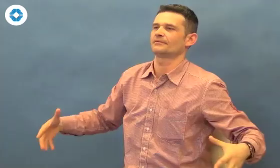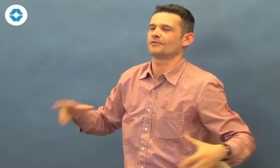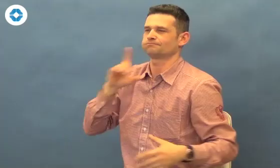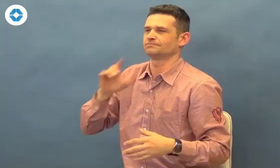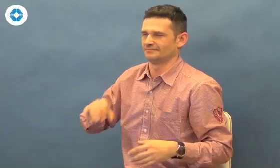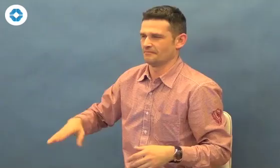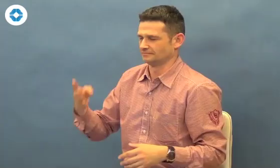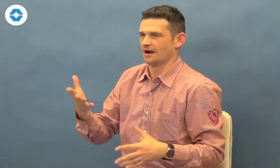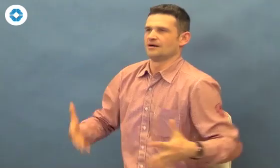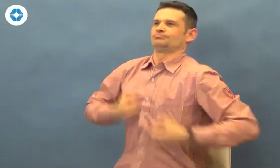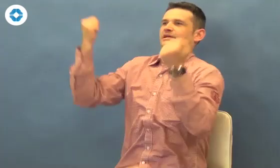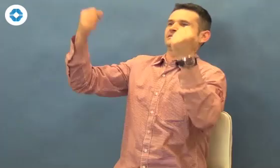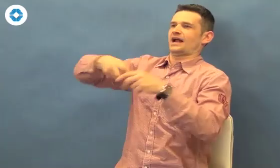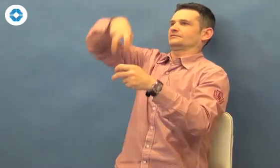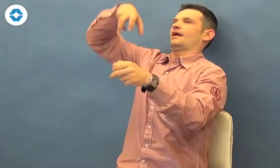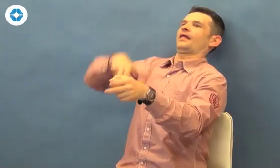Mały, czteroletni chłopiec przestraszył się i wycofał.